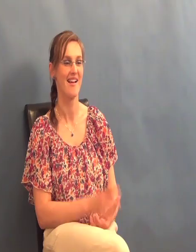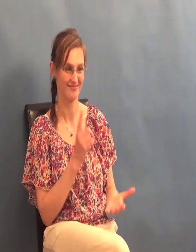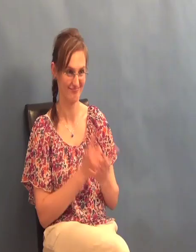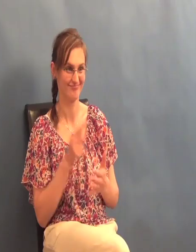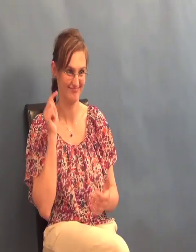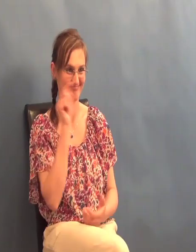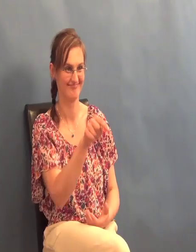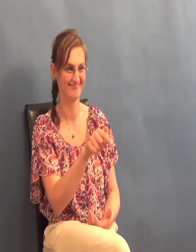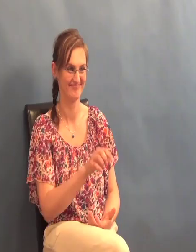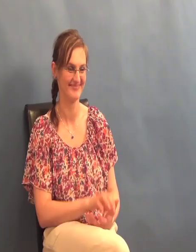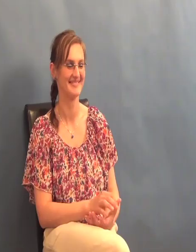Udało się trafić?